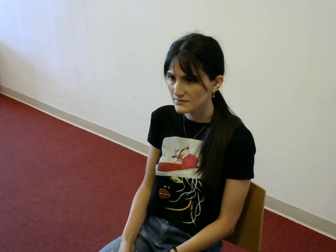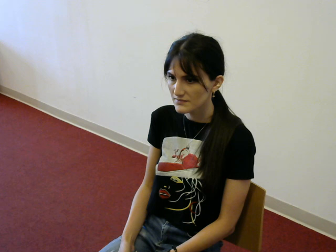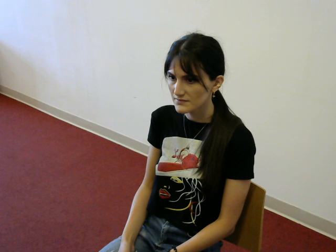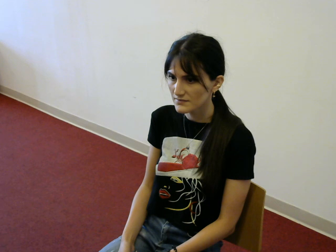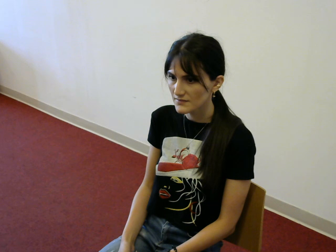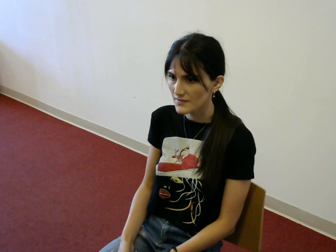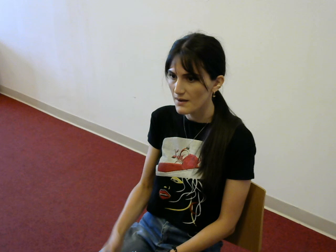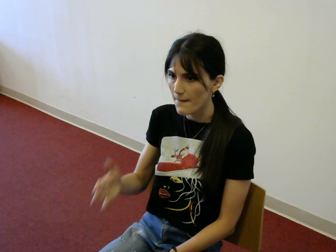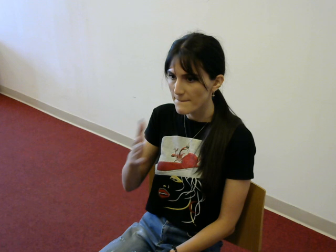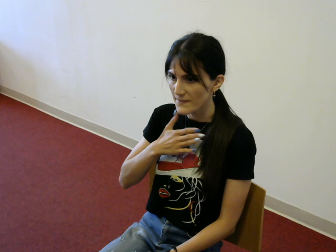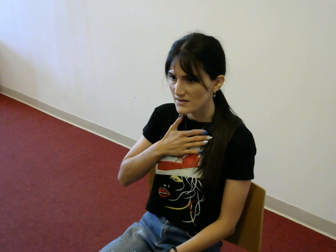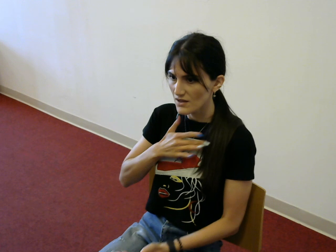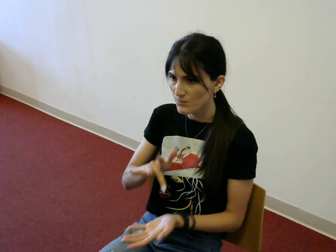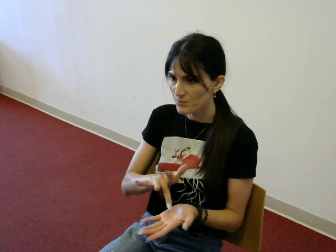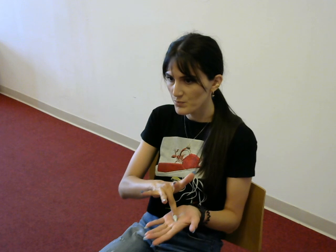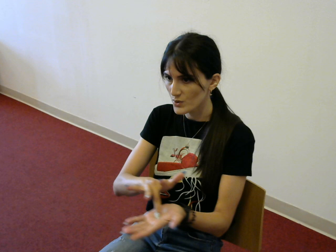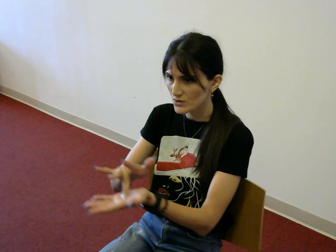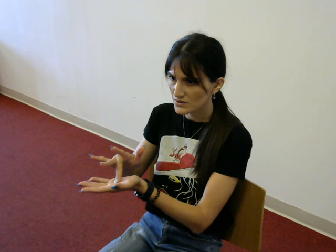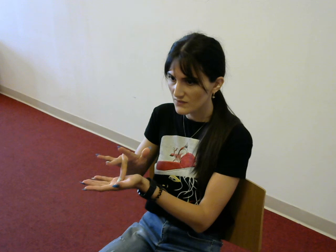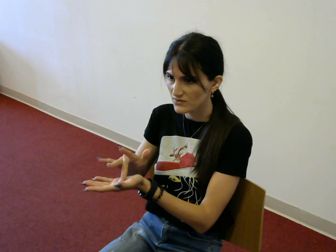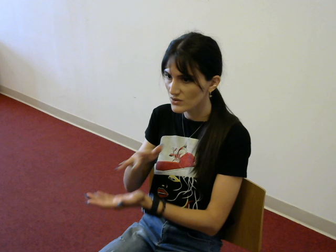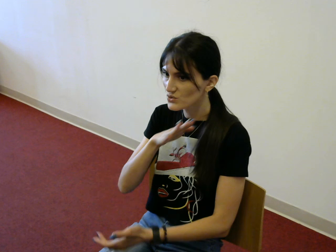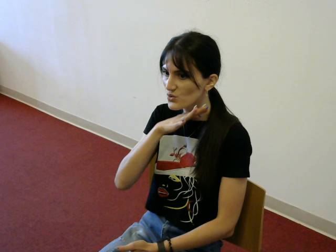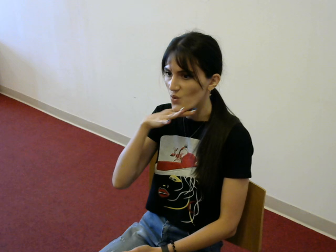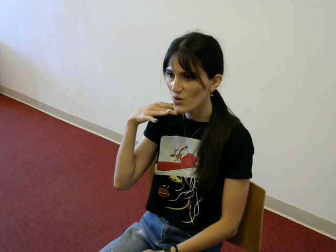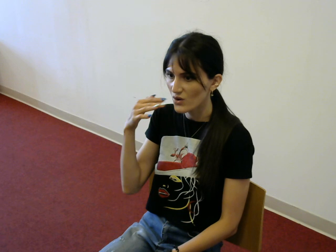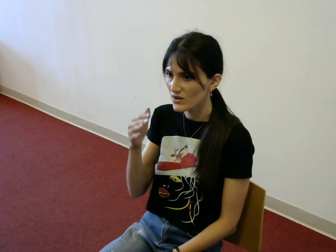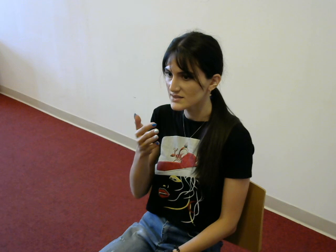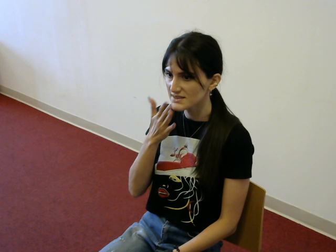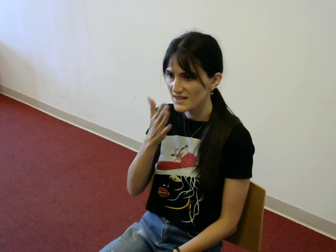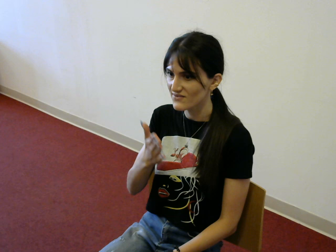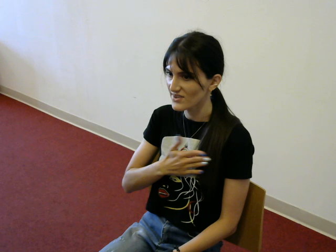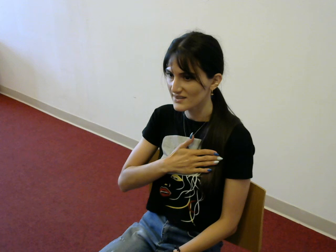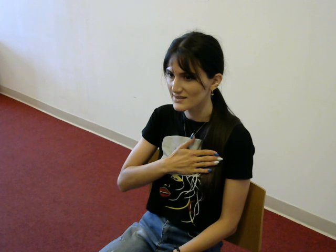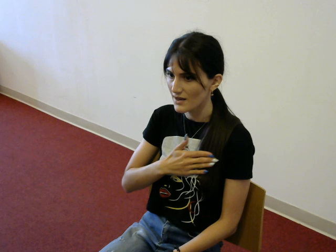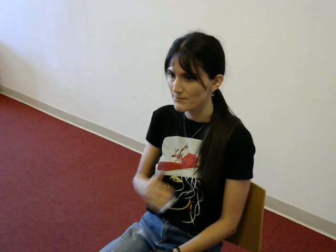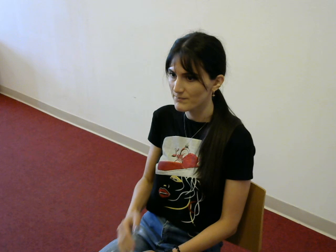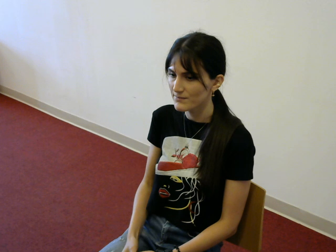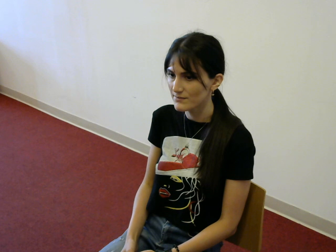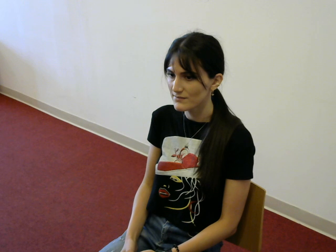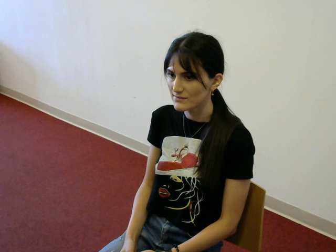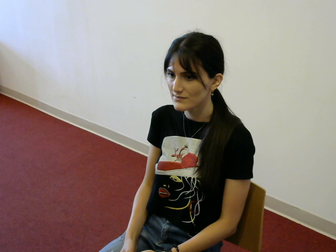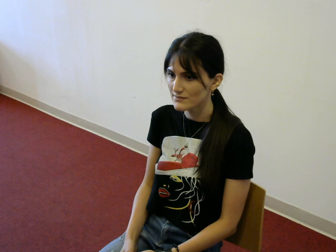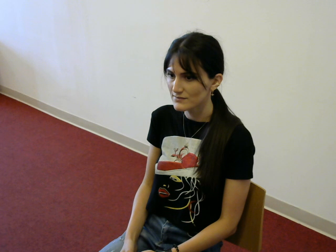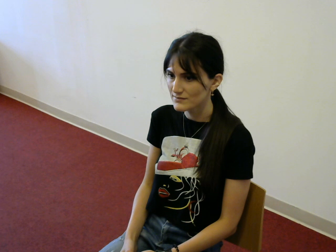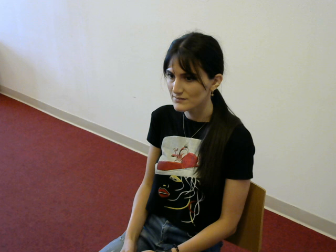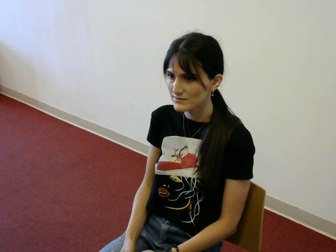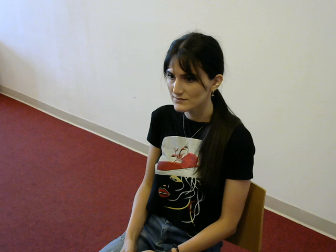Mən səyahət etməyi çox sevirəm